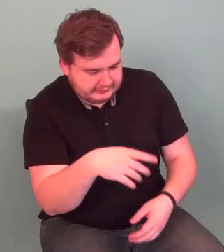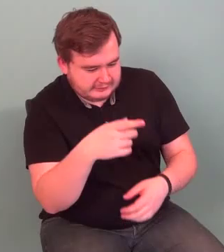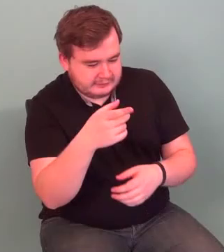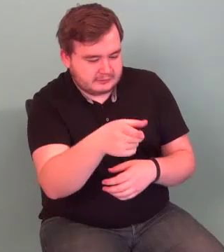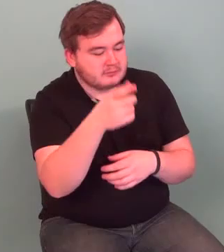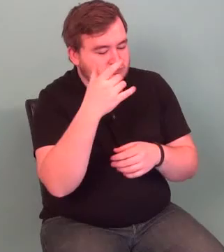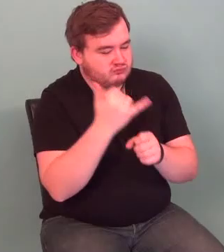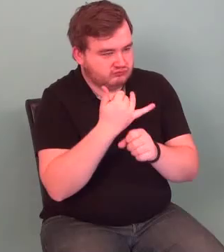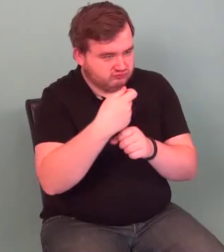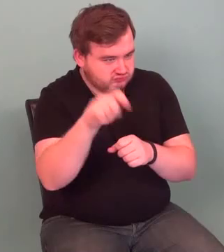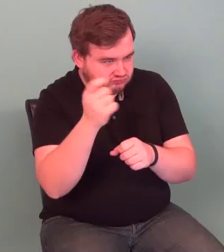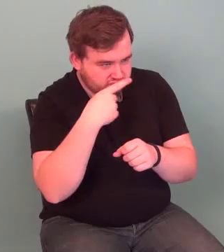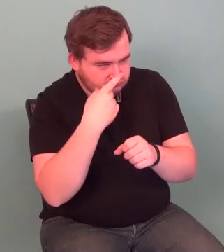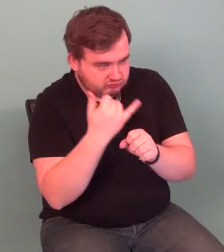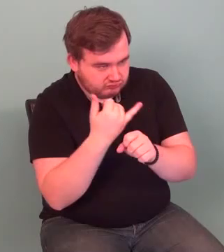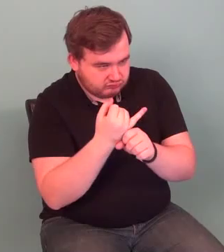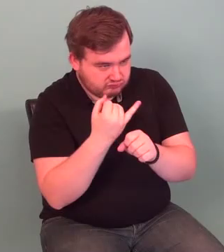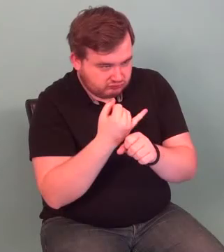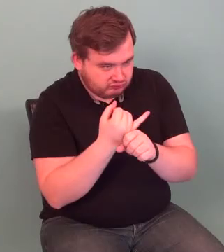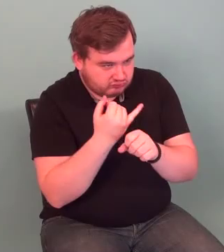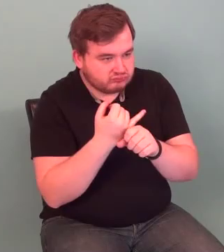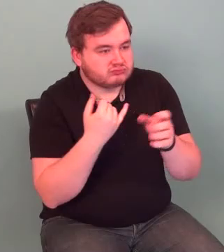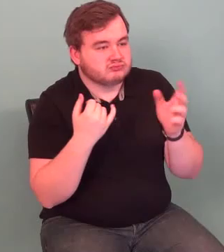Ty w piątek wyjeżdżasz do Olsztyna?